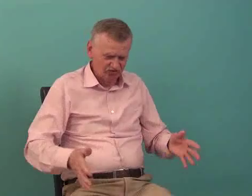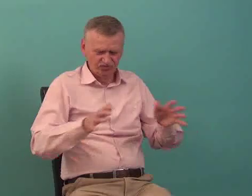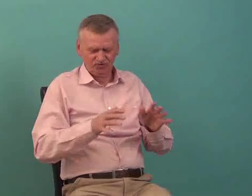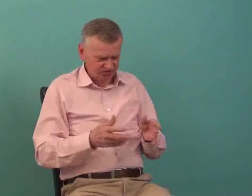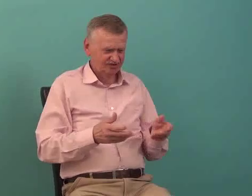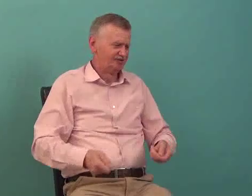Stawiają kosz na rowerze.